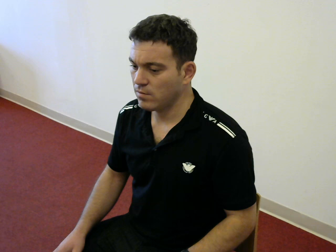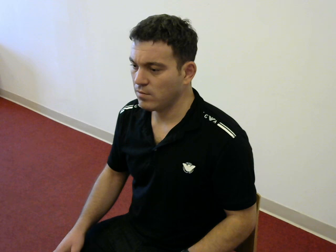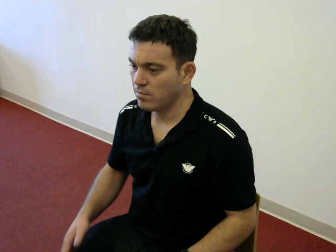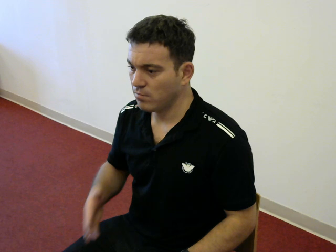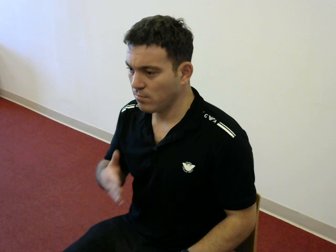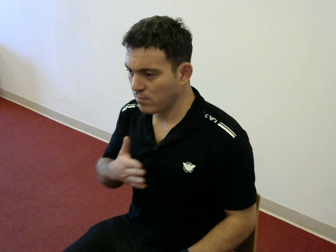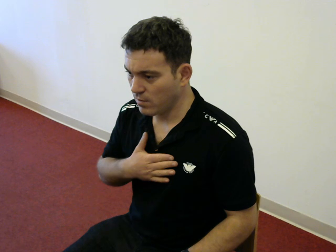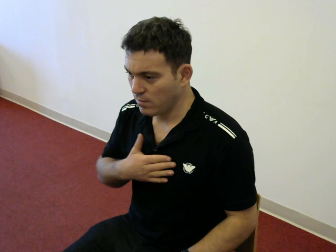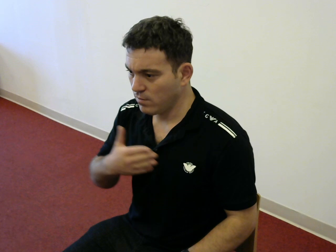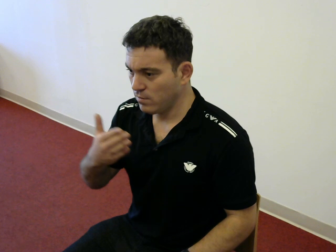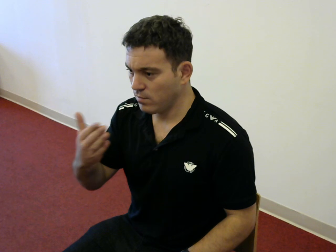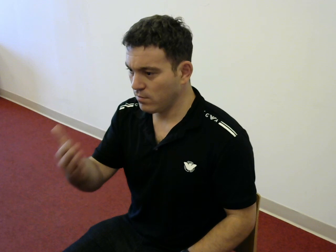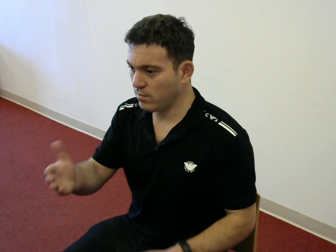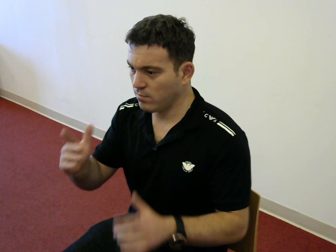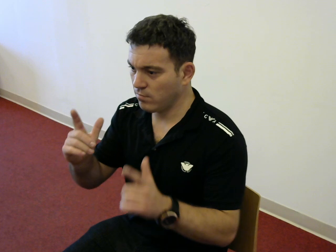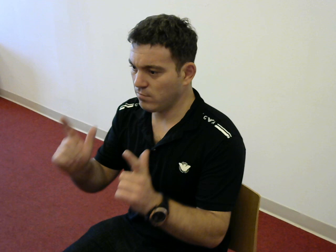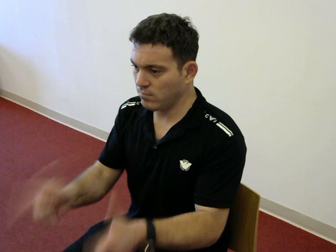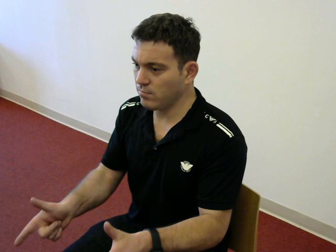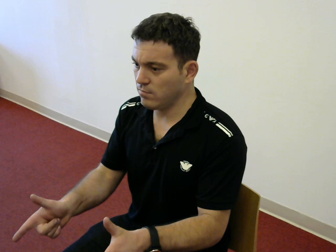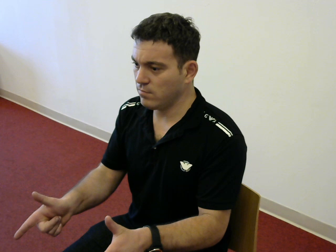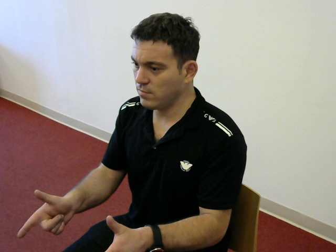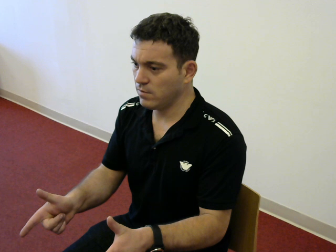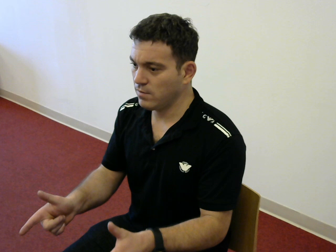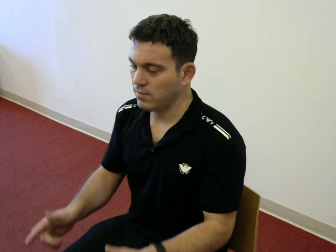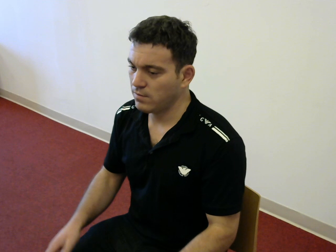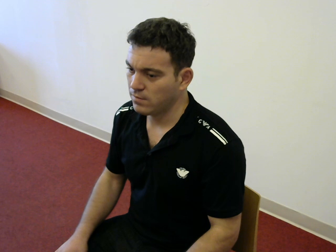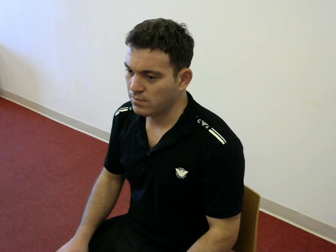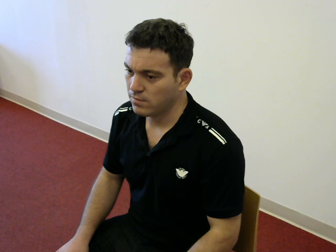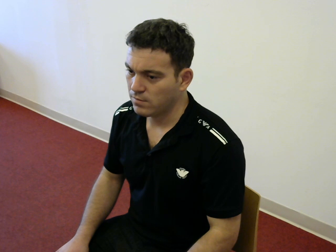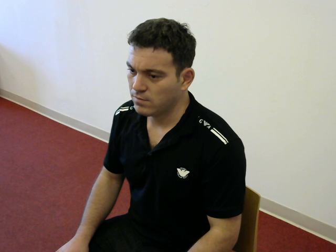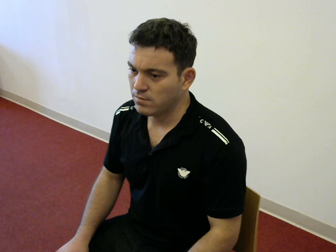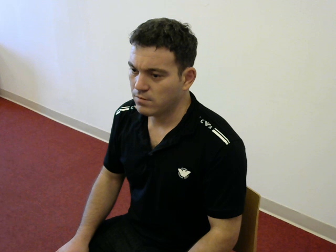Mən bununla razıyam